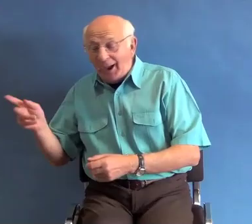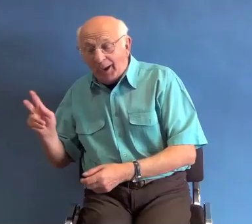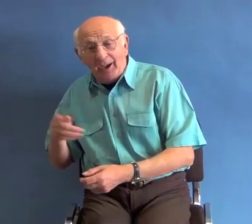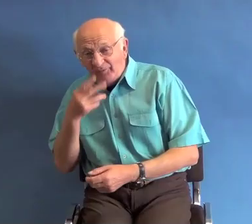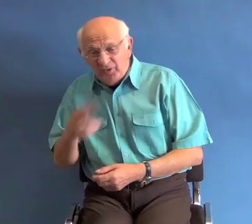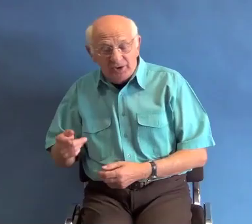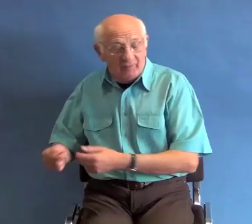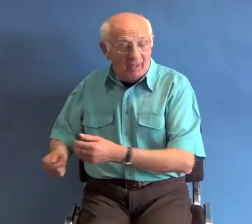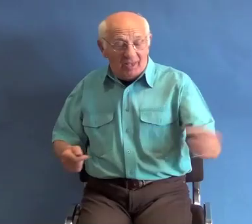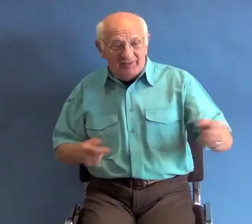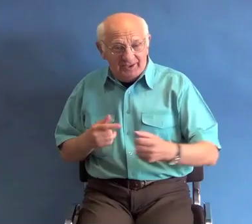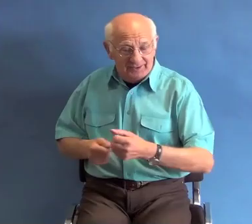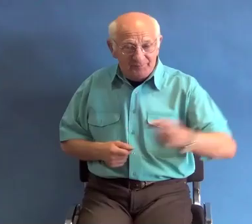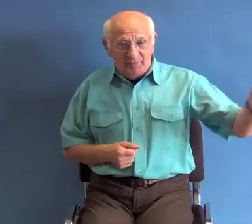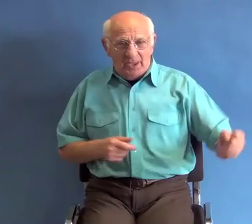Widział z boku tego policjanta.